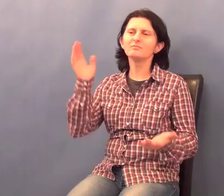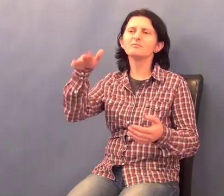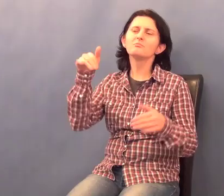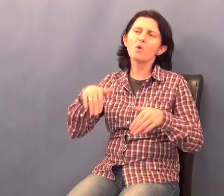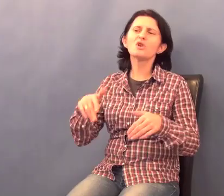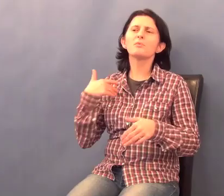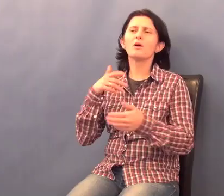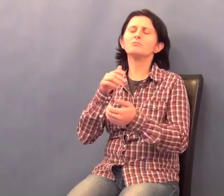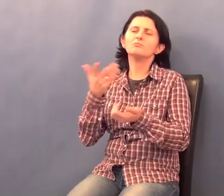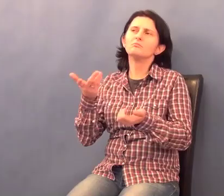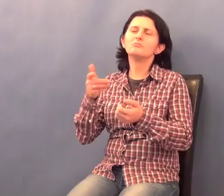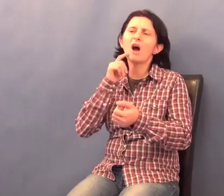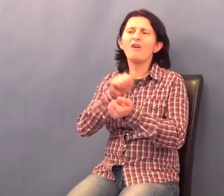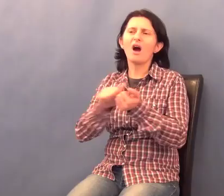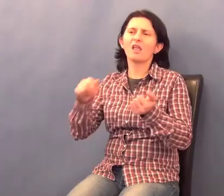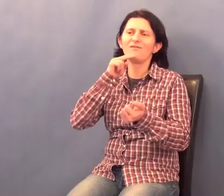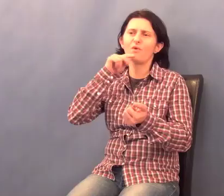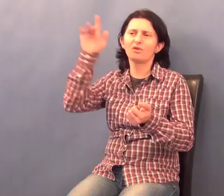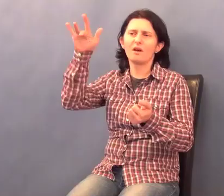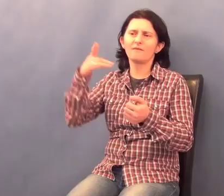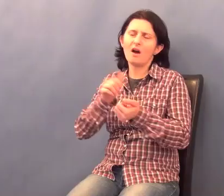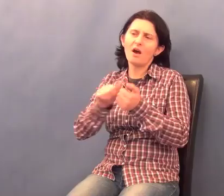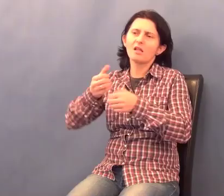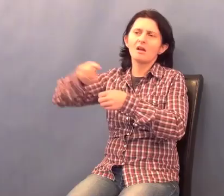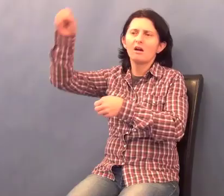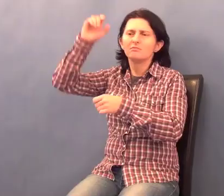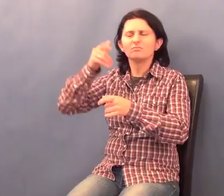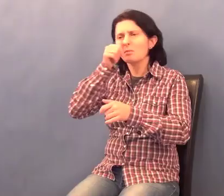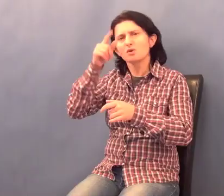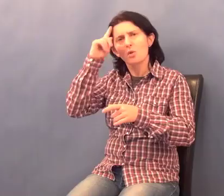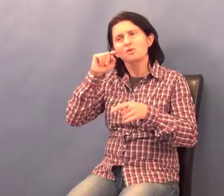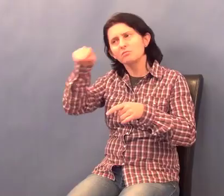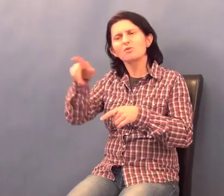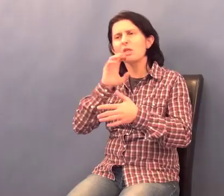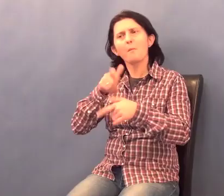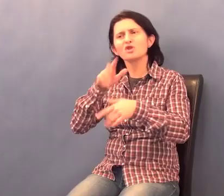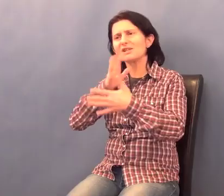Może była awaria wody, awaria rury, dlatego ludzie nie mogą z tego korzystać.